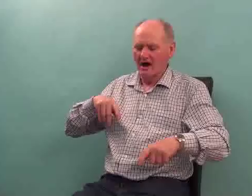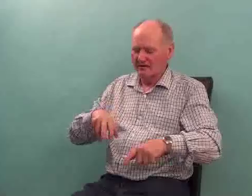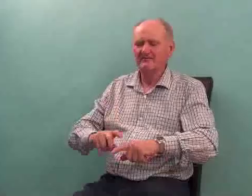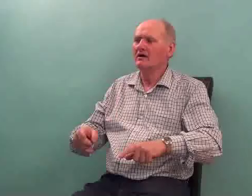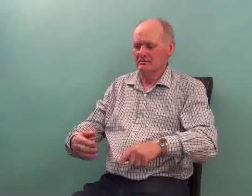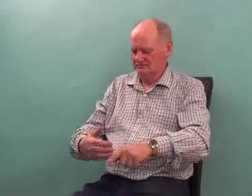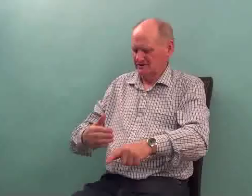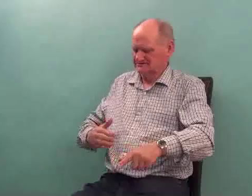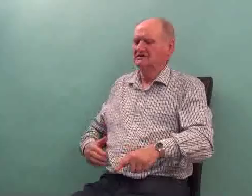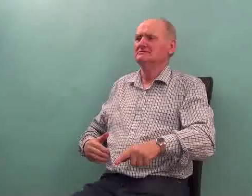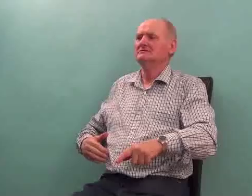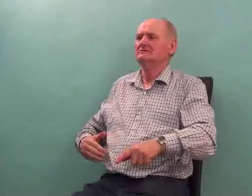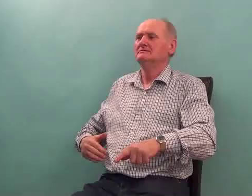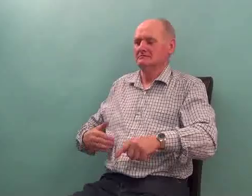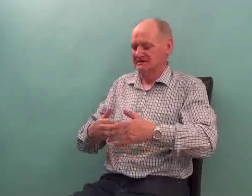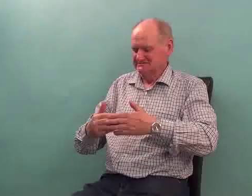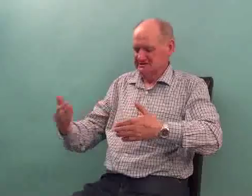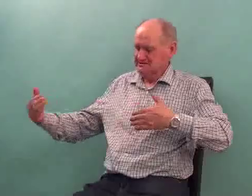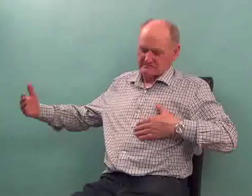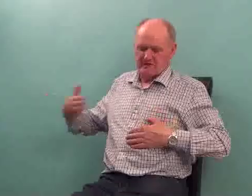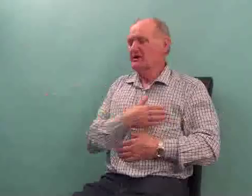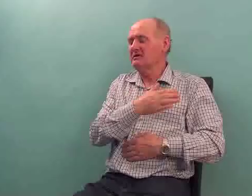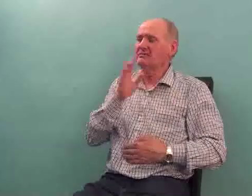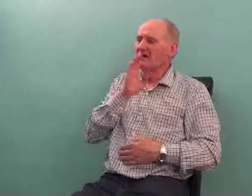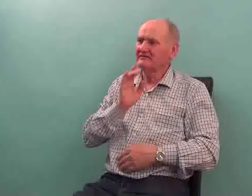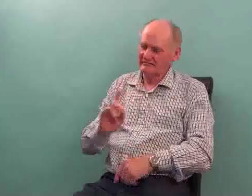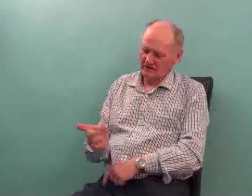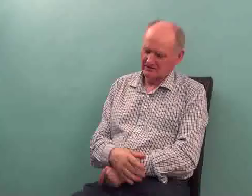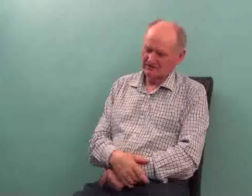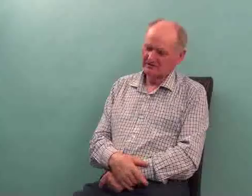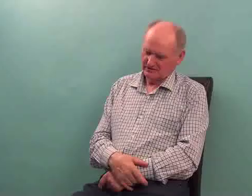Jeśli stoi się blisko to tramwaj, przejeżdżając, może porwać kogoś pędem powietrza.